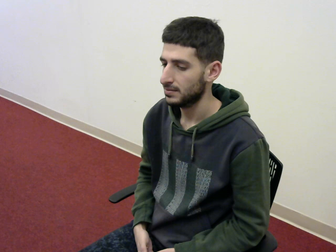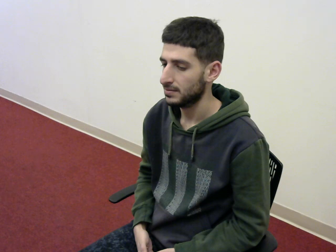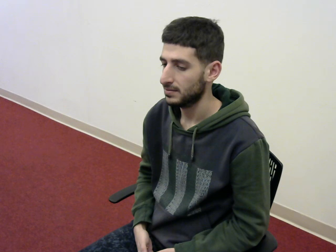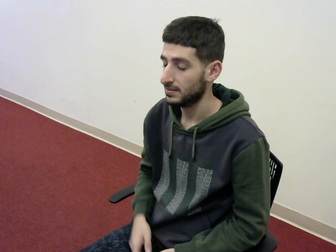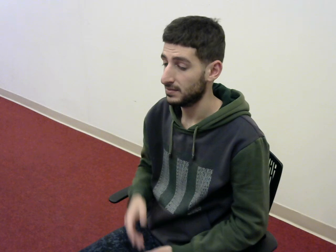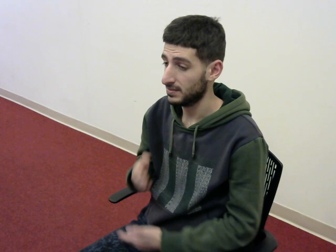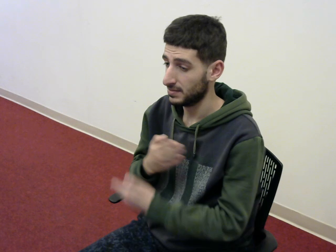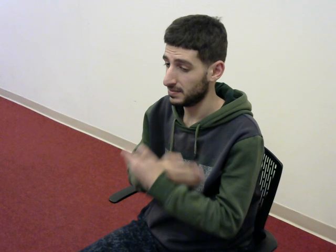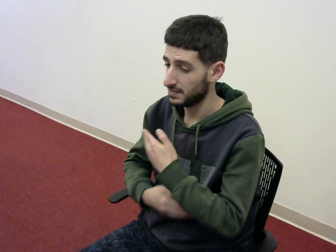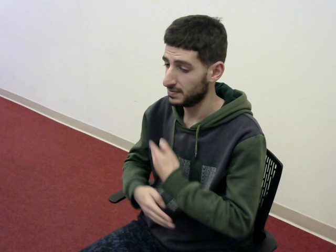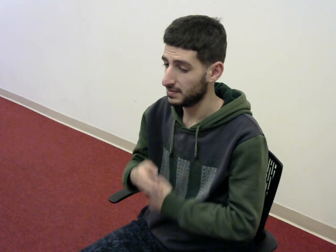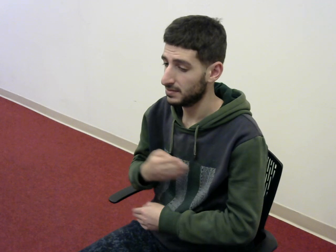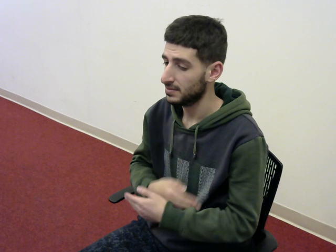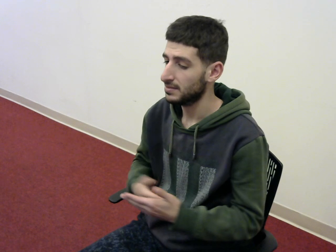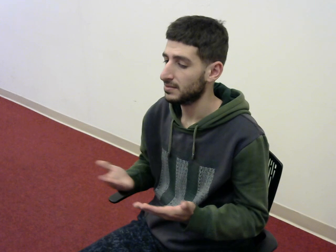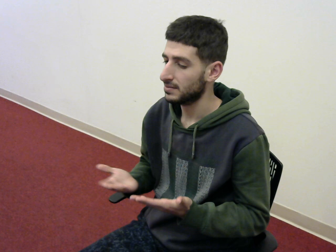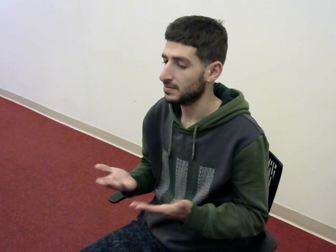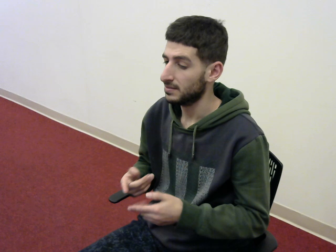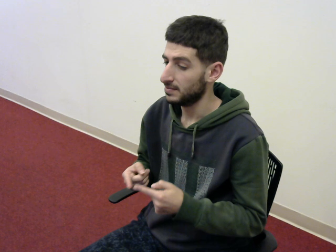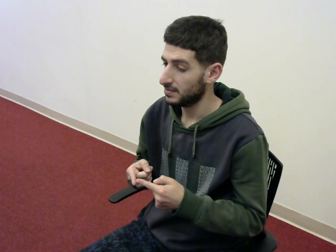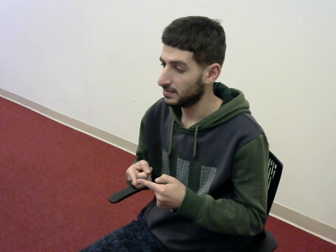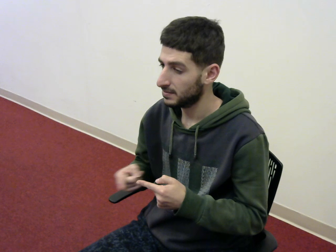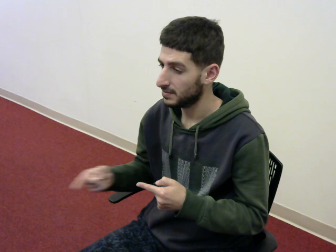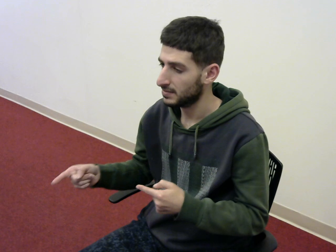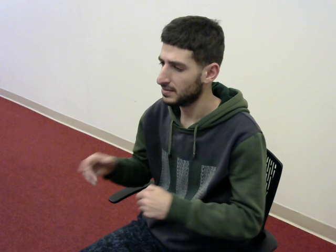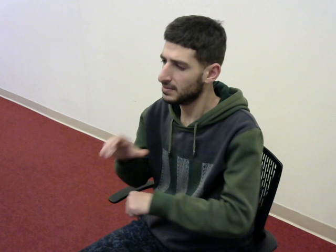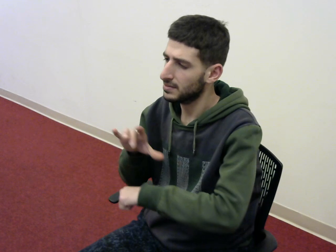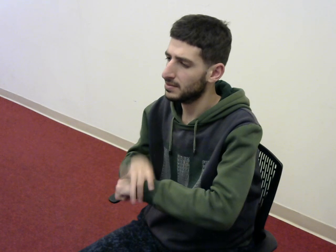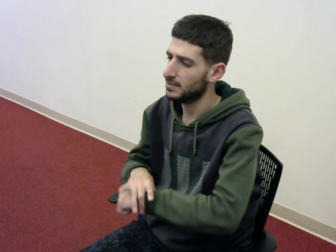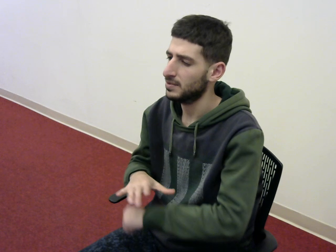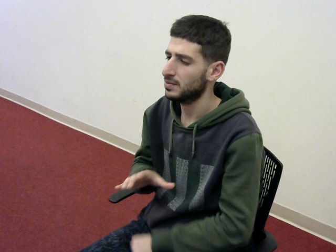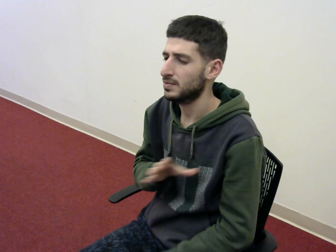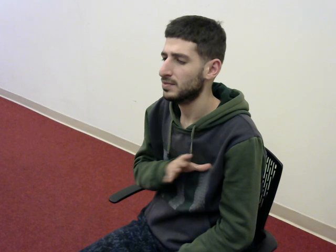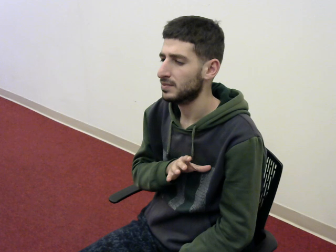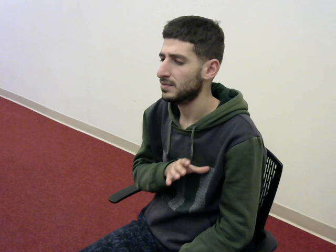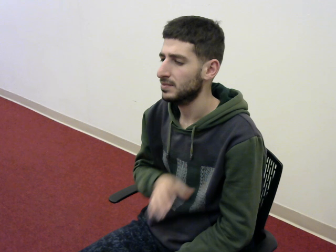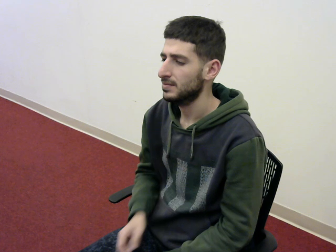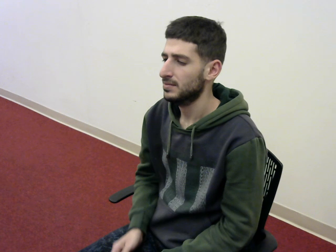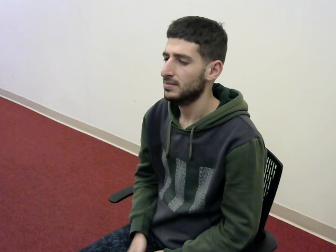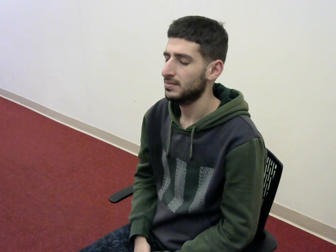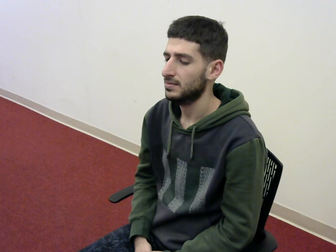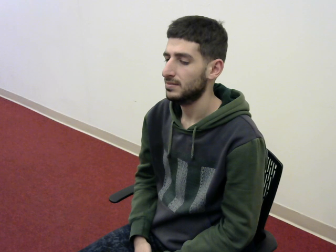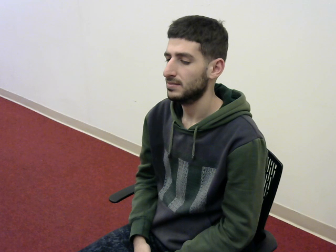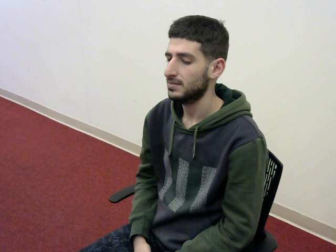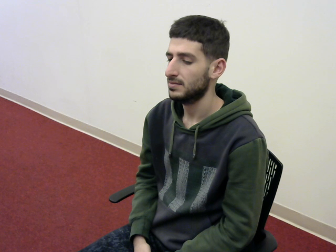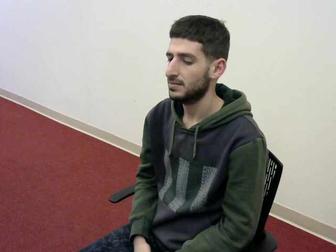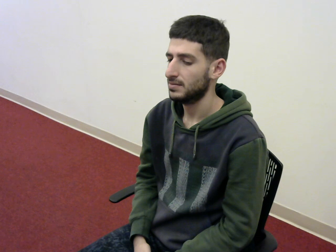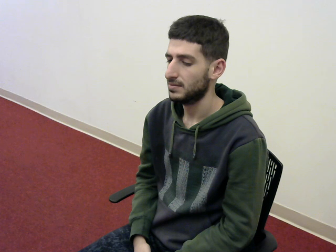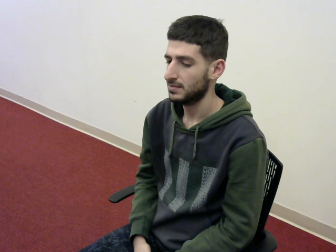Əlillik hansı müddətə müəyyən olunur?